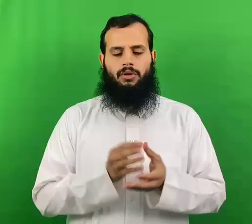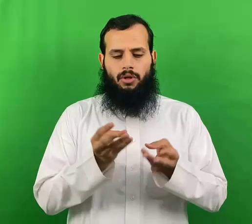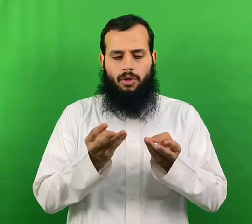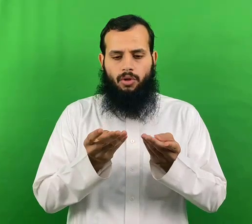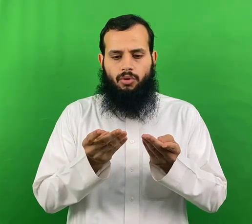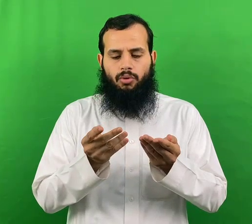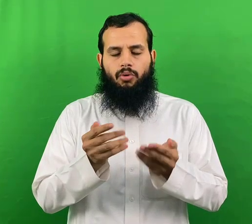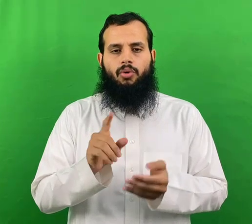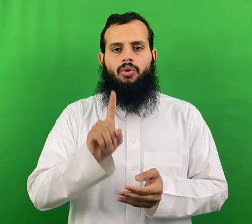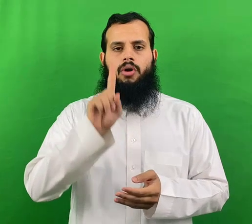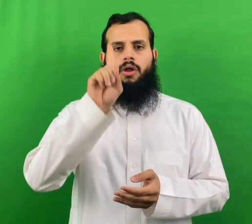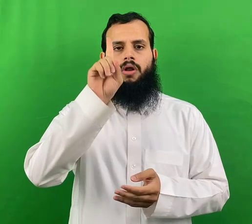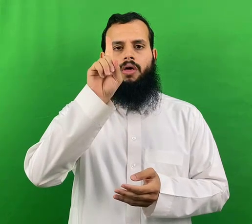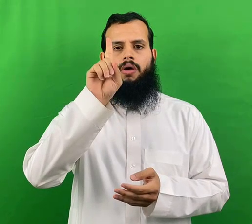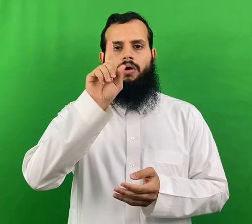اذكروا الله